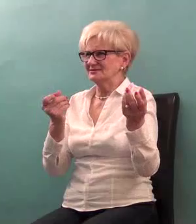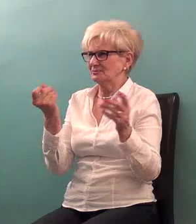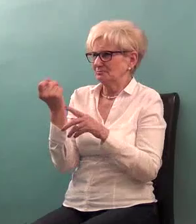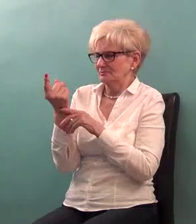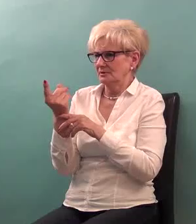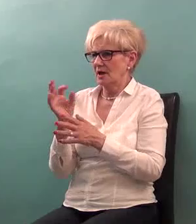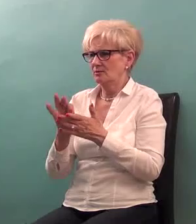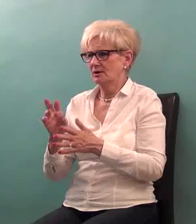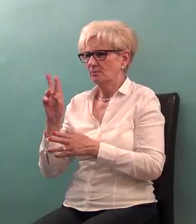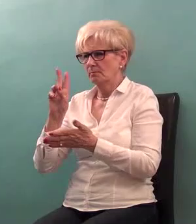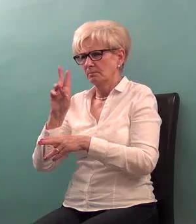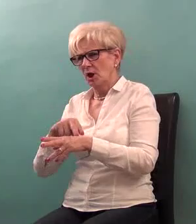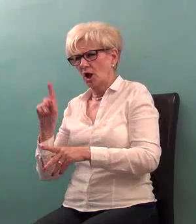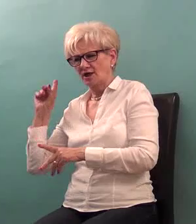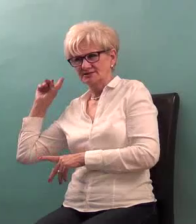Od tyłu podchodzi do niego policjant.